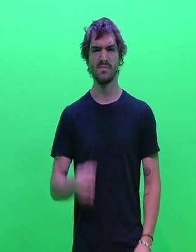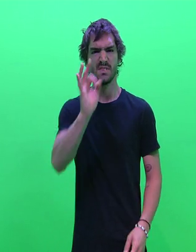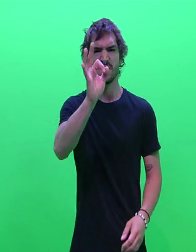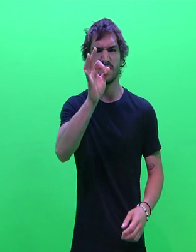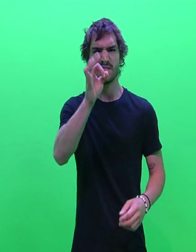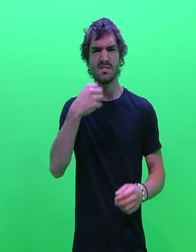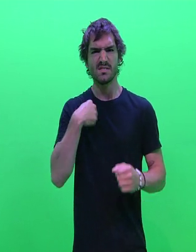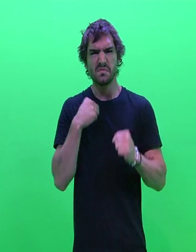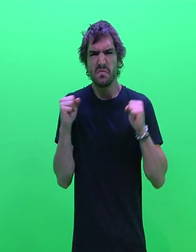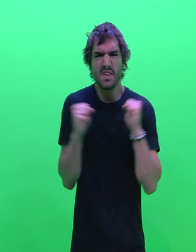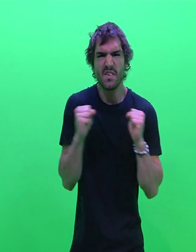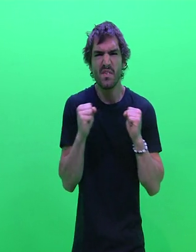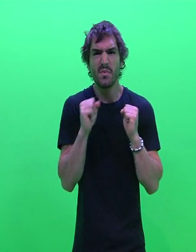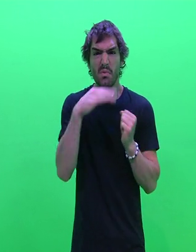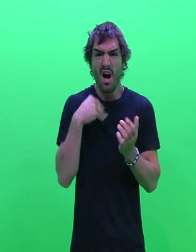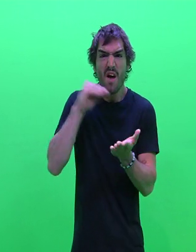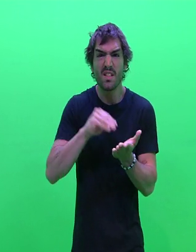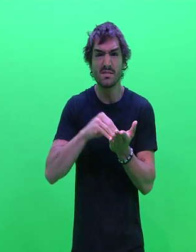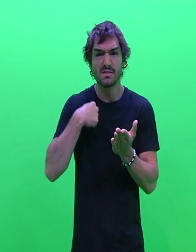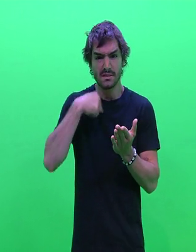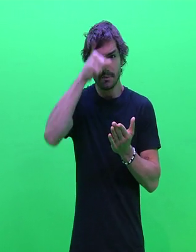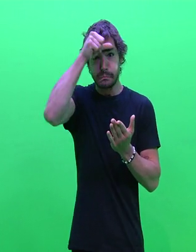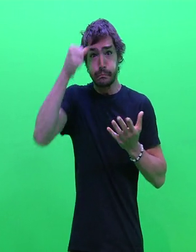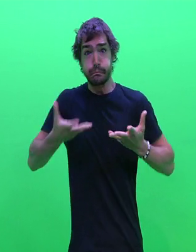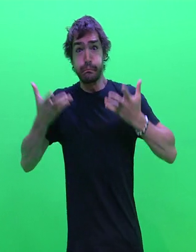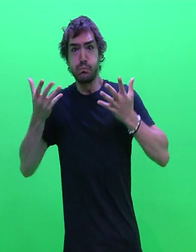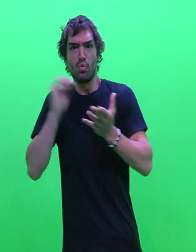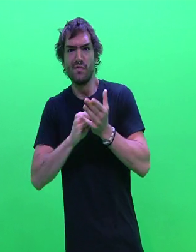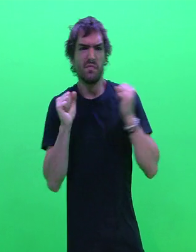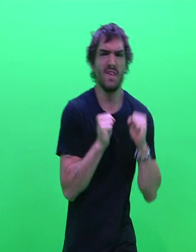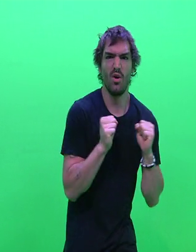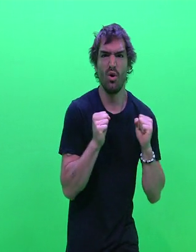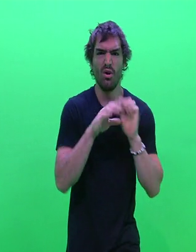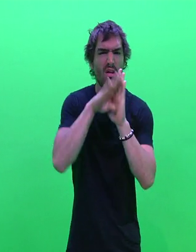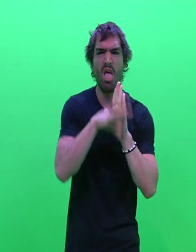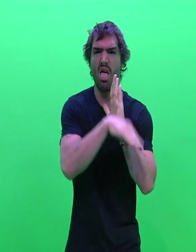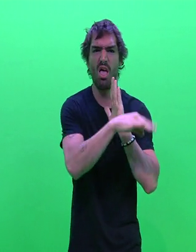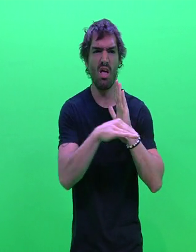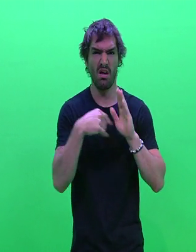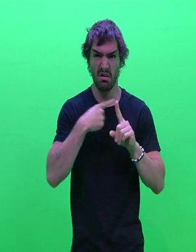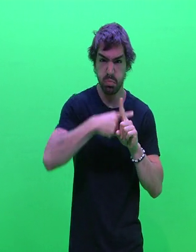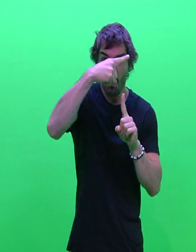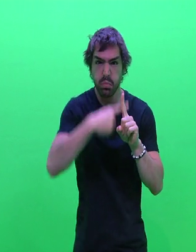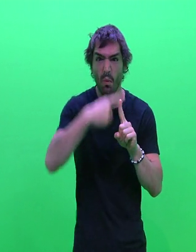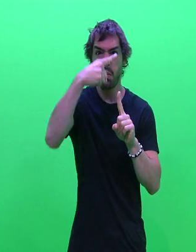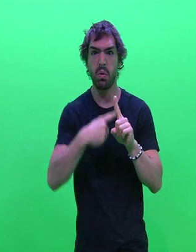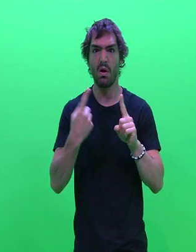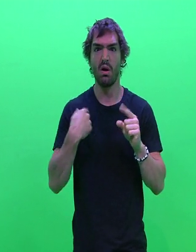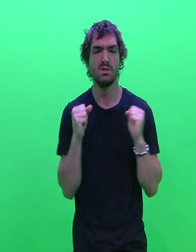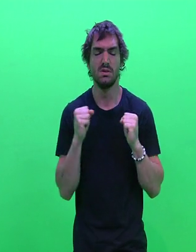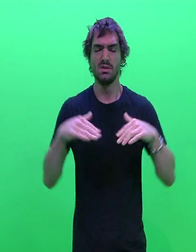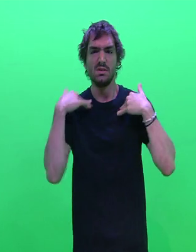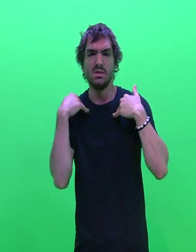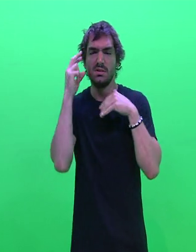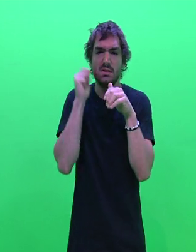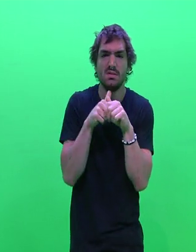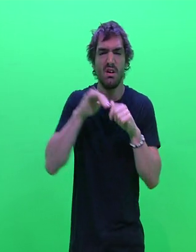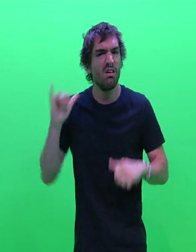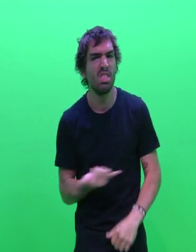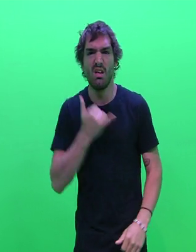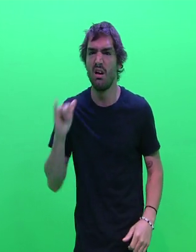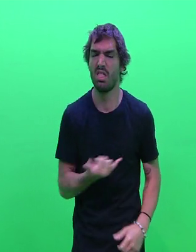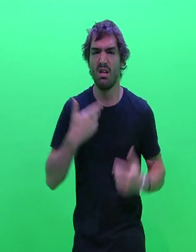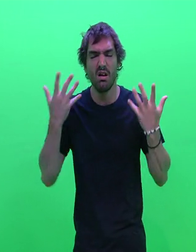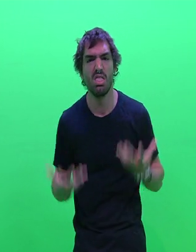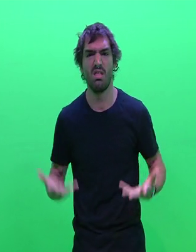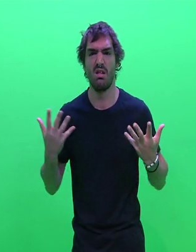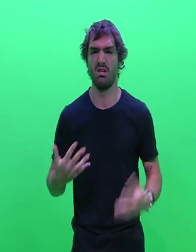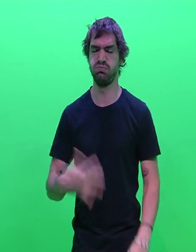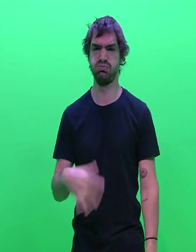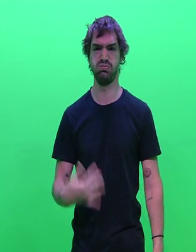Sí, tinc fred, però de vegades tinc calor i de sobte tinc fred una altra vegada, puja i baixa la meva temperatura. El tapo amb una manta per dormir, però estic cansat.